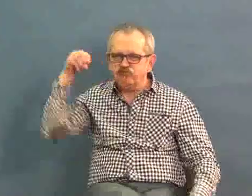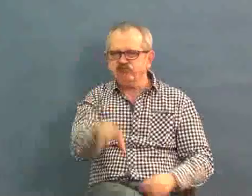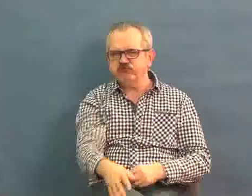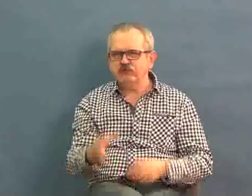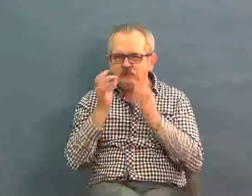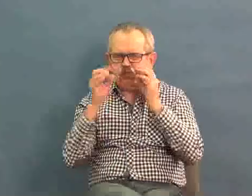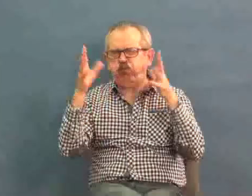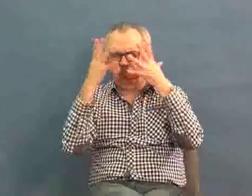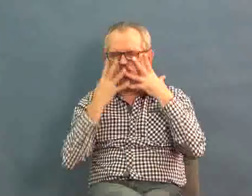Kot jest cały mokry.